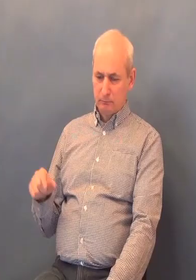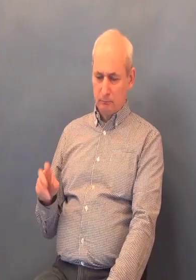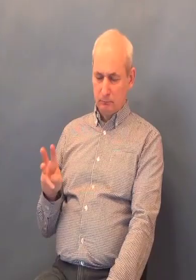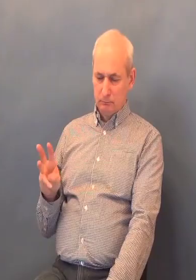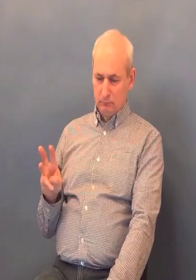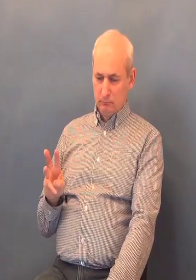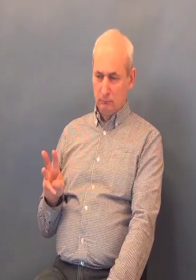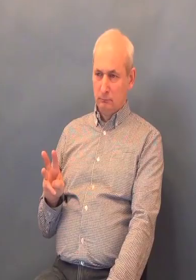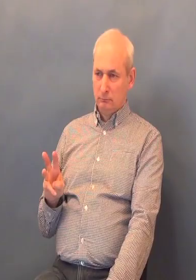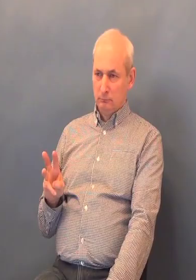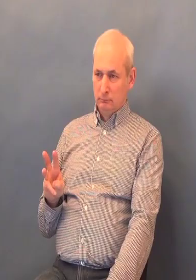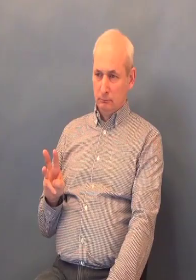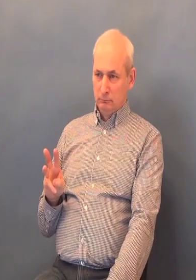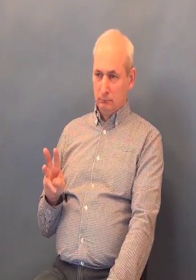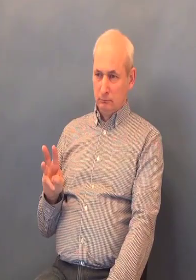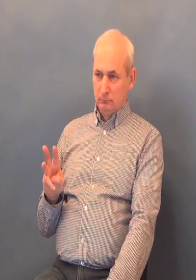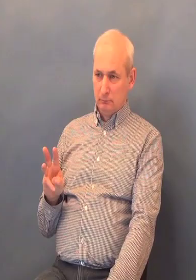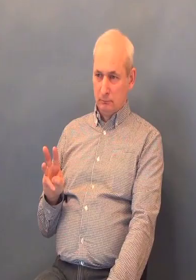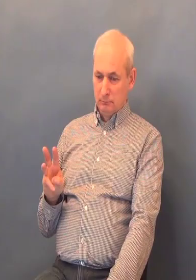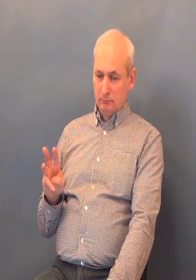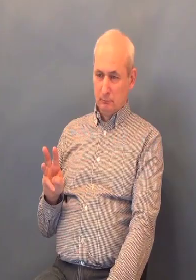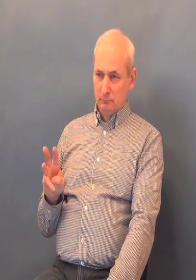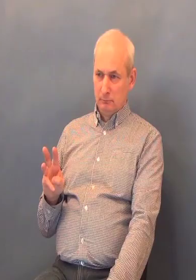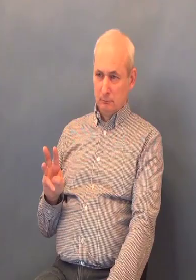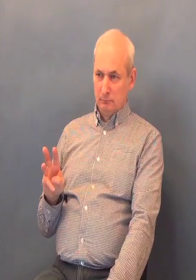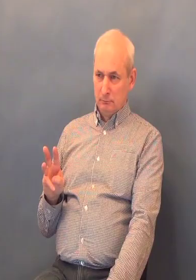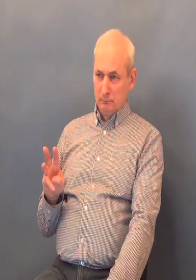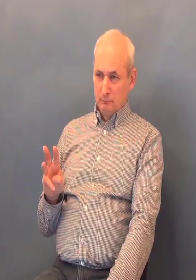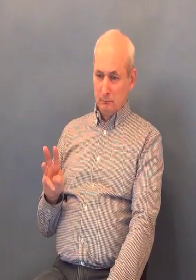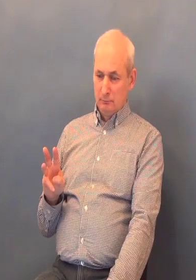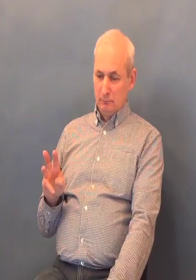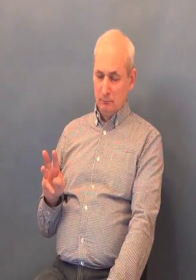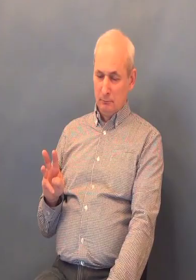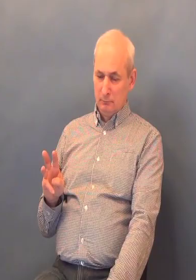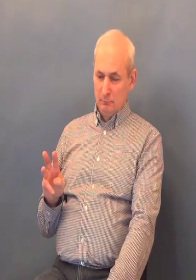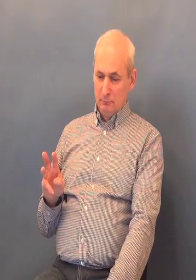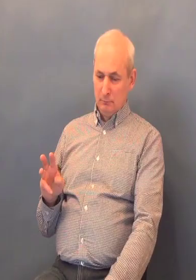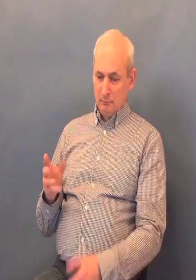We wtorek, tak.